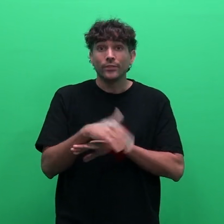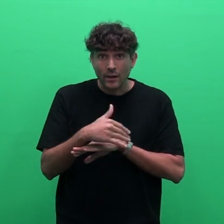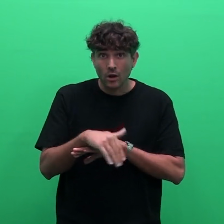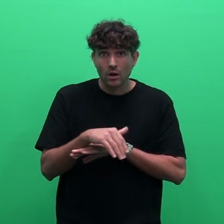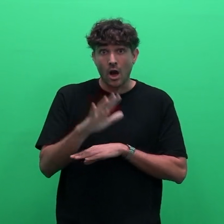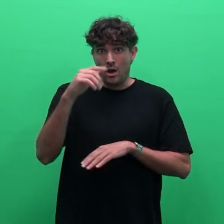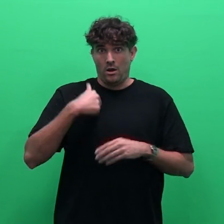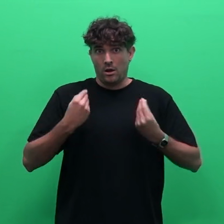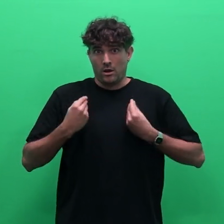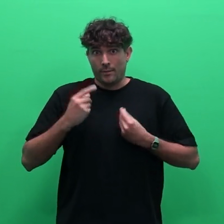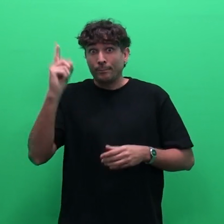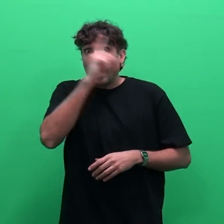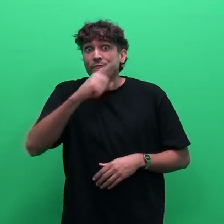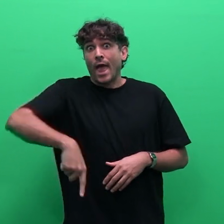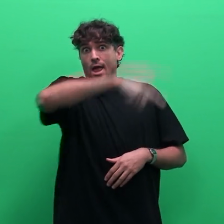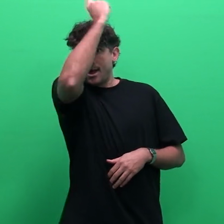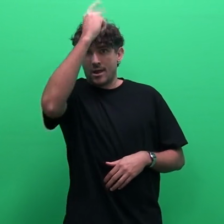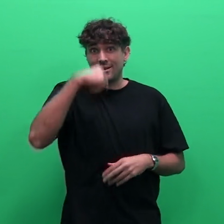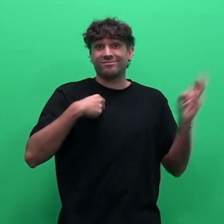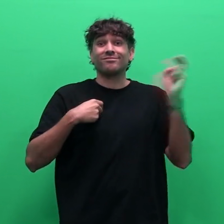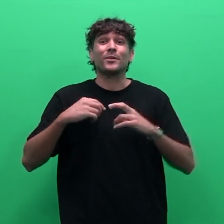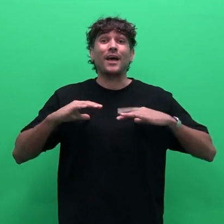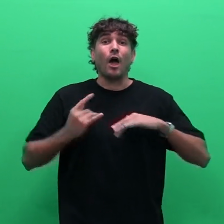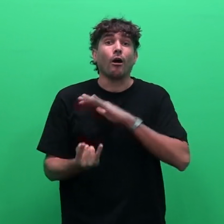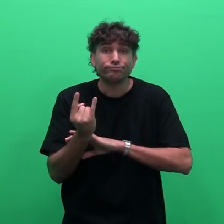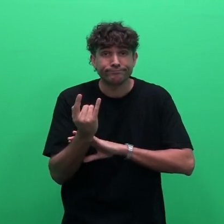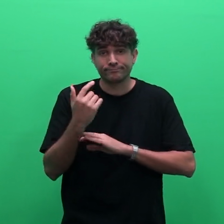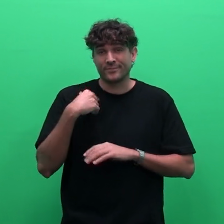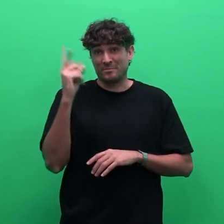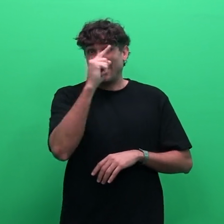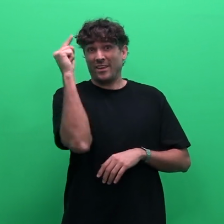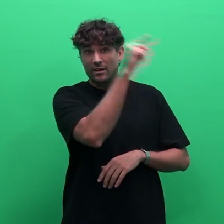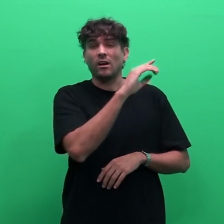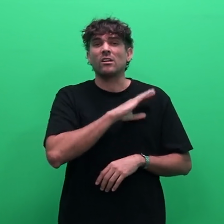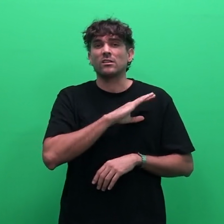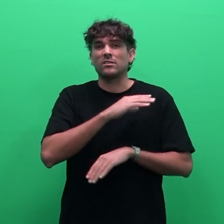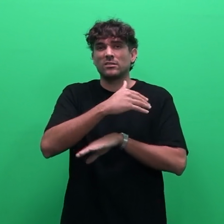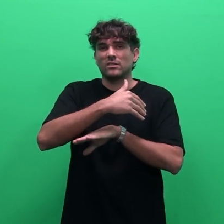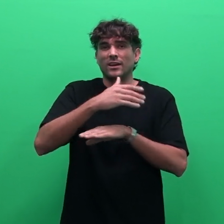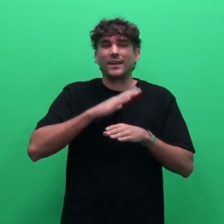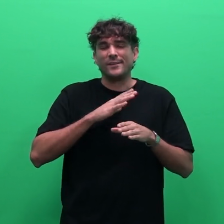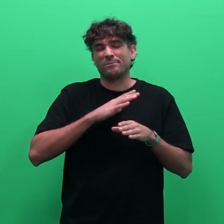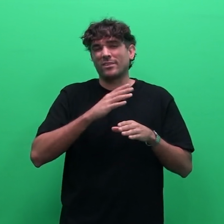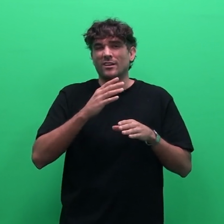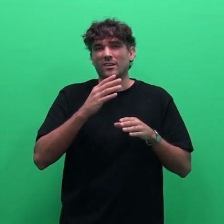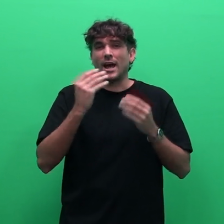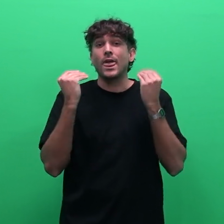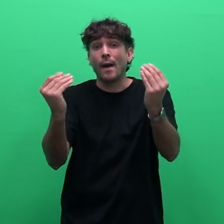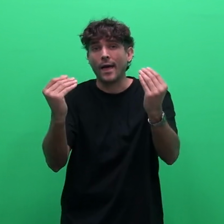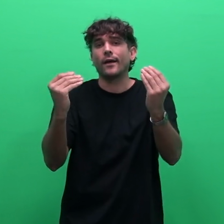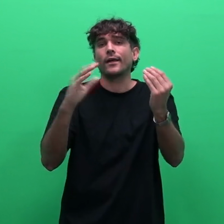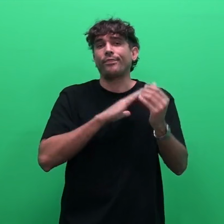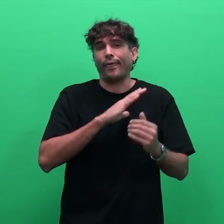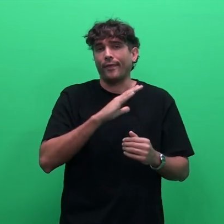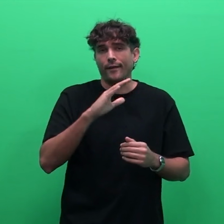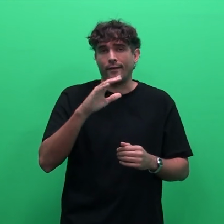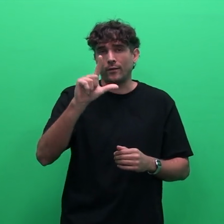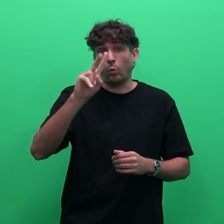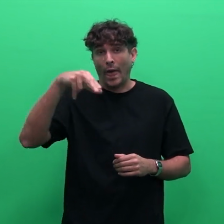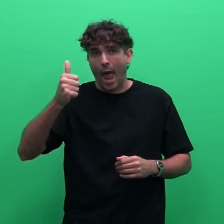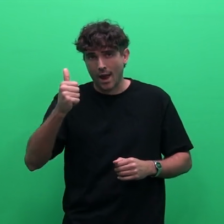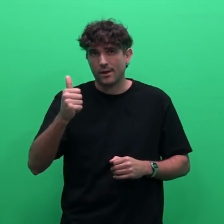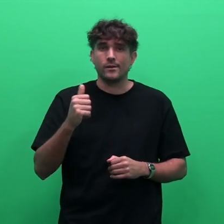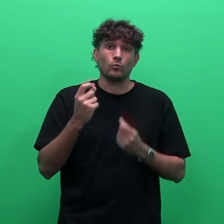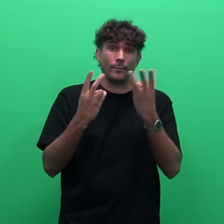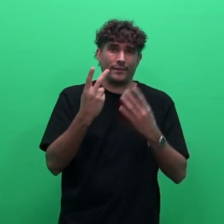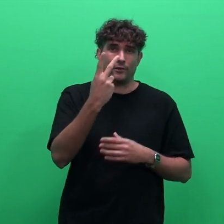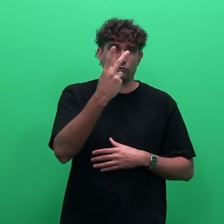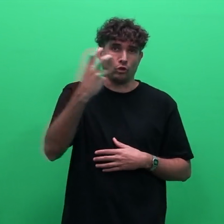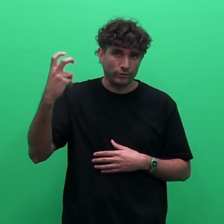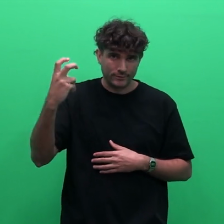La meva adreça? És que jo visc a Madrid! He vingugt de vacances i m'ha passat això, però a Madrid visc al carrer, no, a la Rambla Luna número dos-cents.